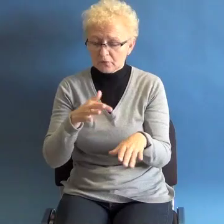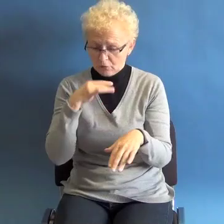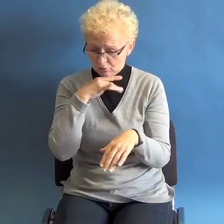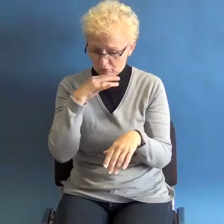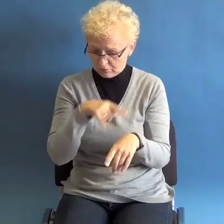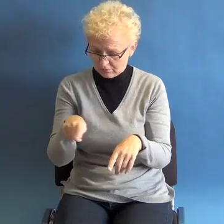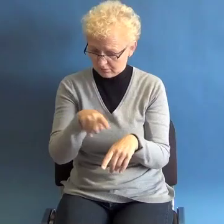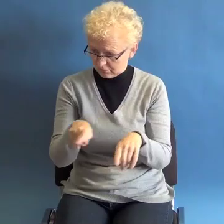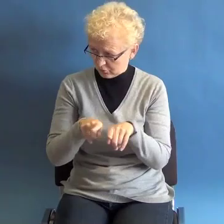Kolorowy okrągły znak?